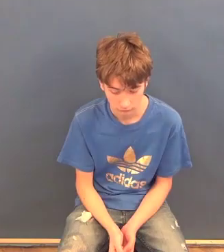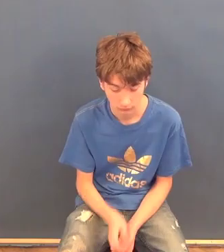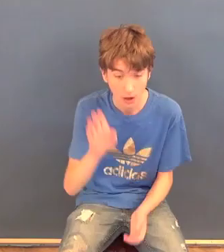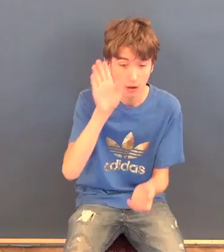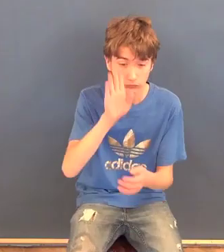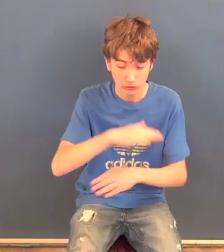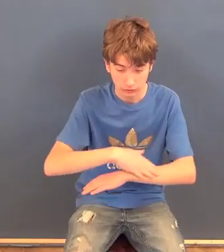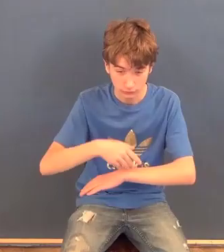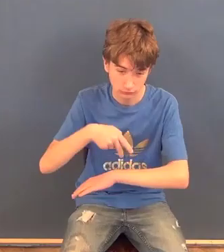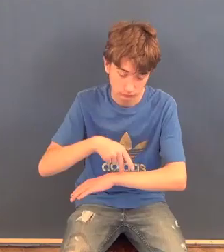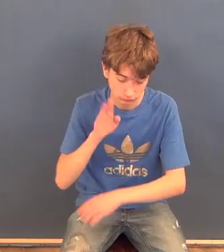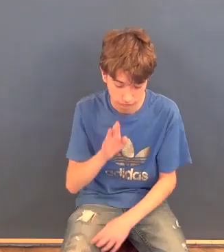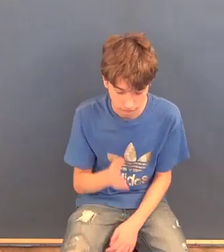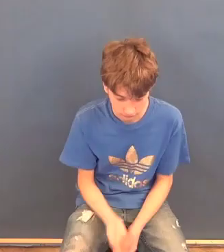Trzeba stać bez ruchu na granicy.